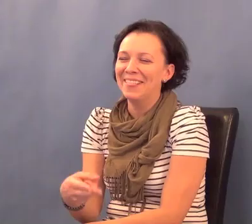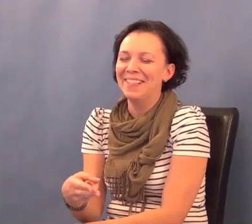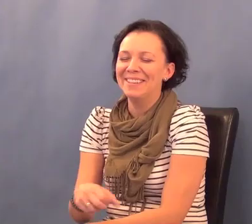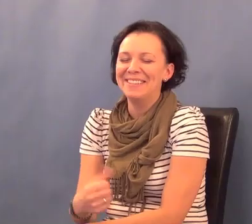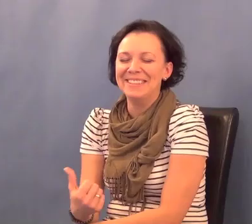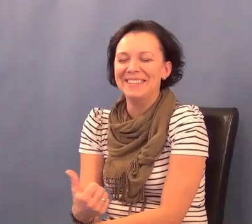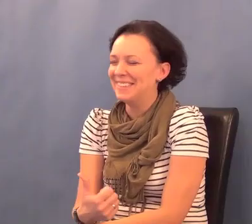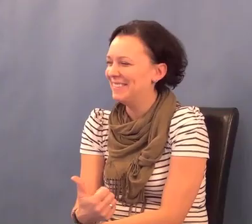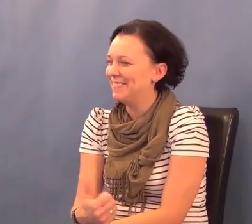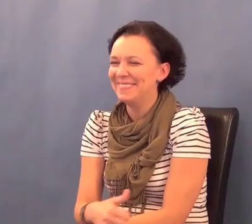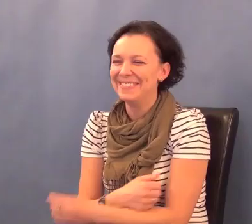Ona się śmieje.